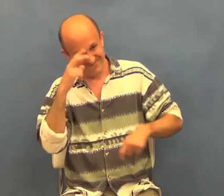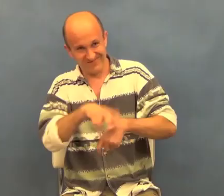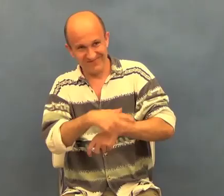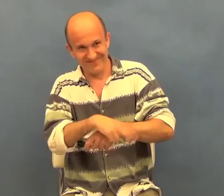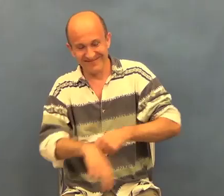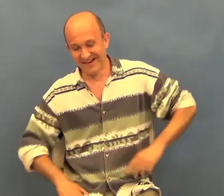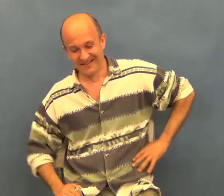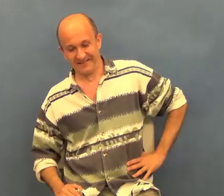Zastanawiam się.